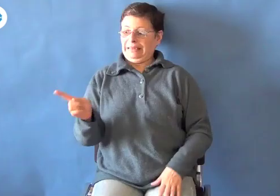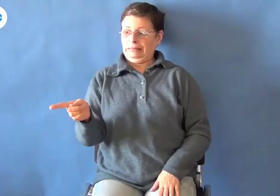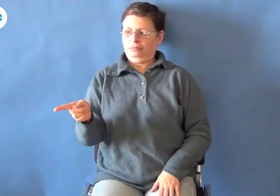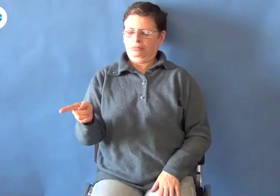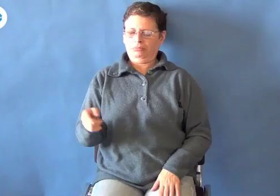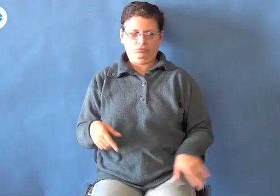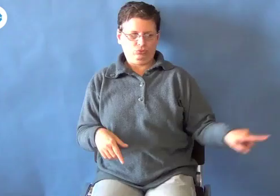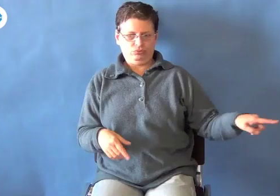Zakaz.